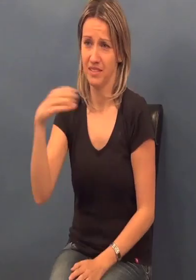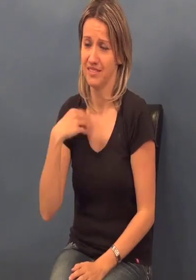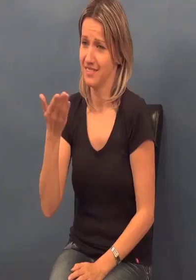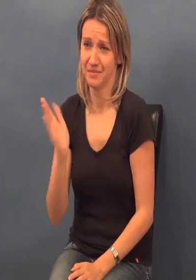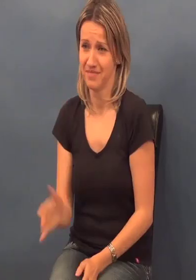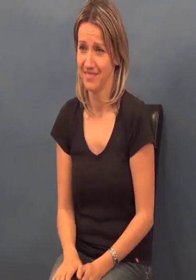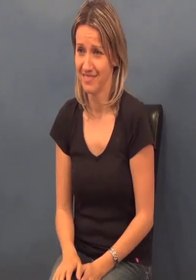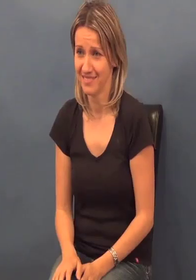Nie będziemy.